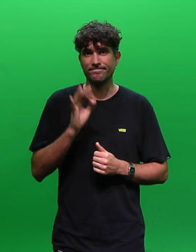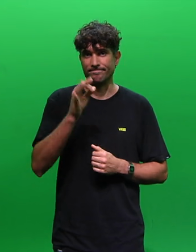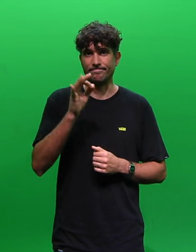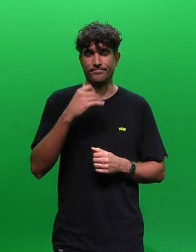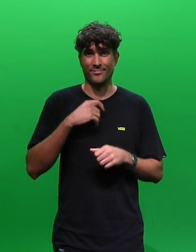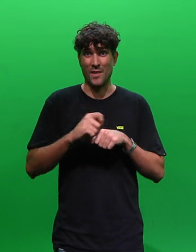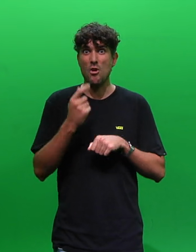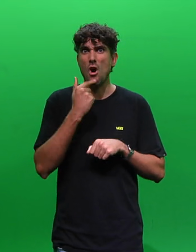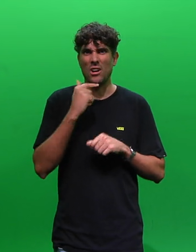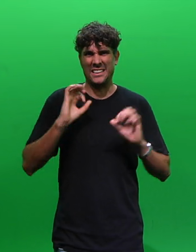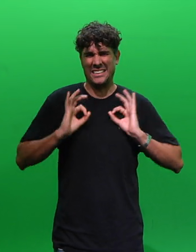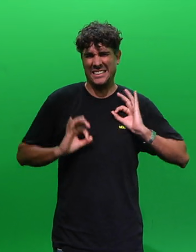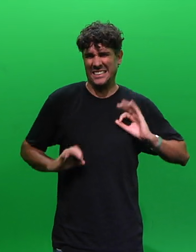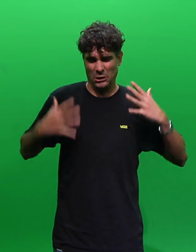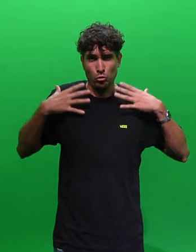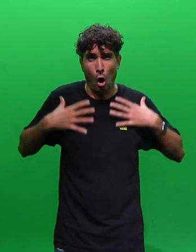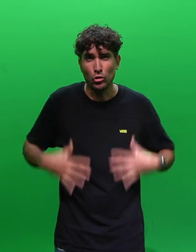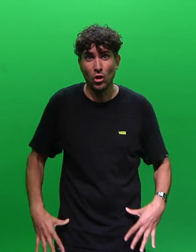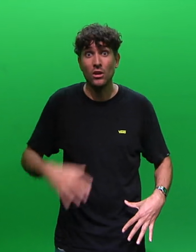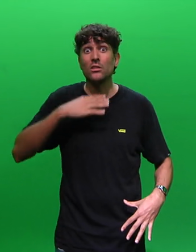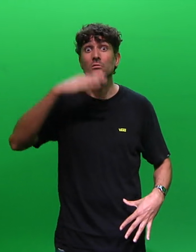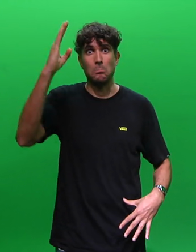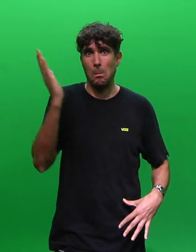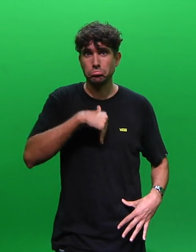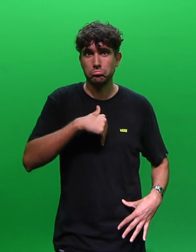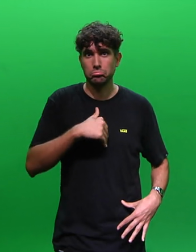Sí, tinc la pell vermella amb moltes taques a tot el cos, però a la cara no.